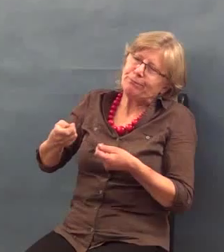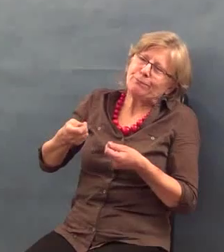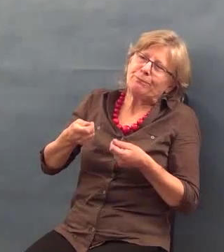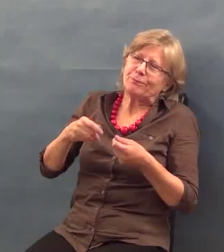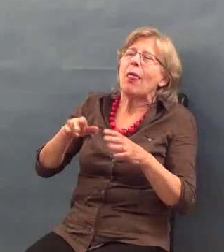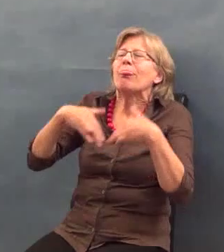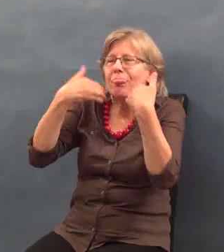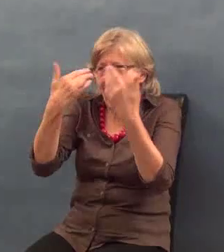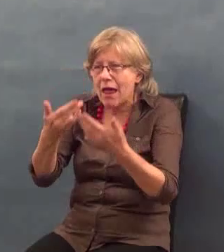Daje mu go.